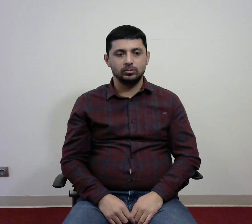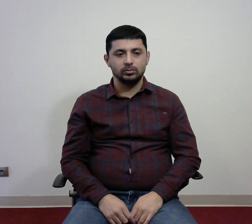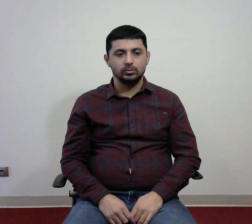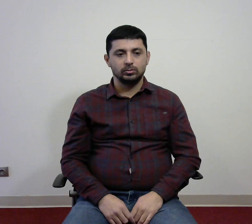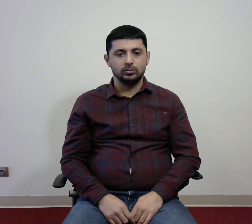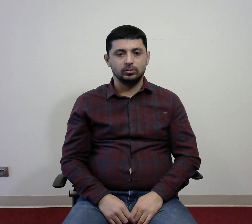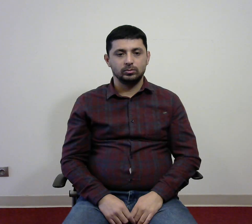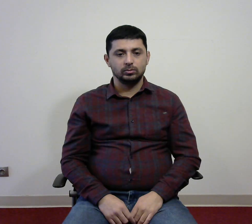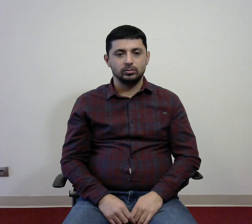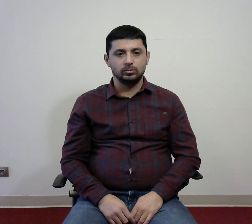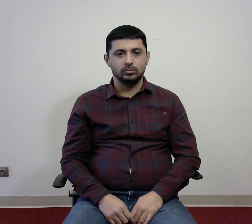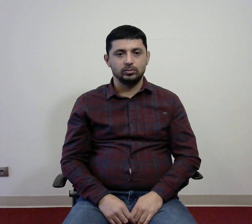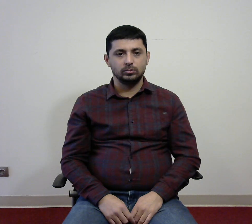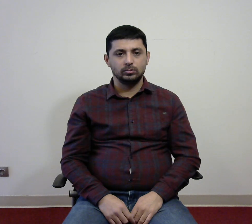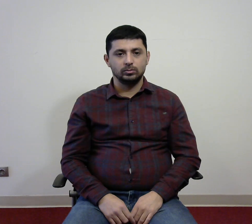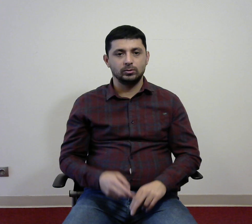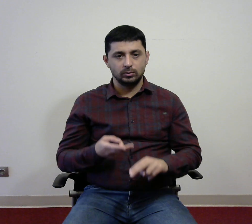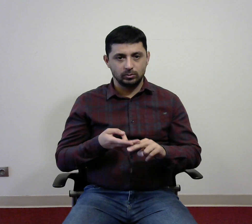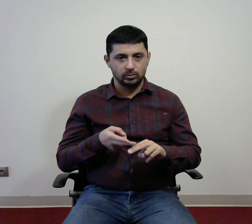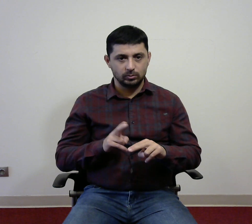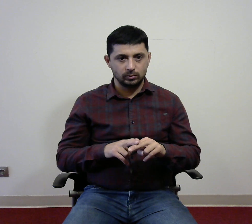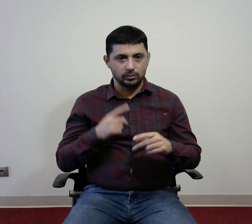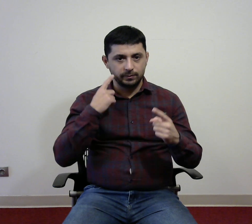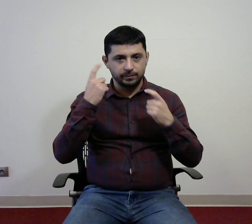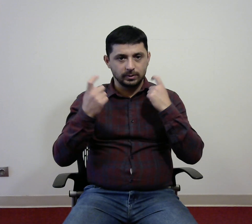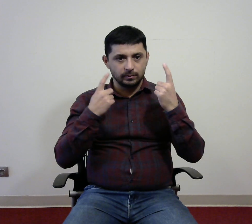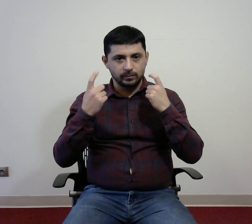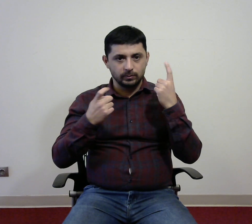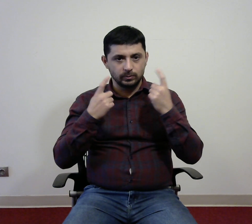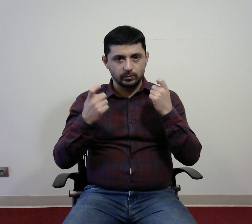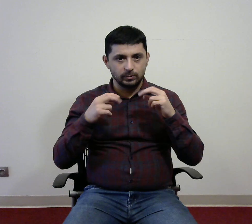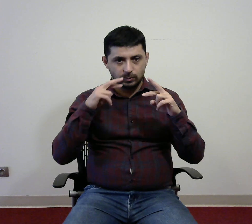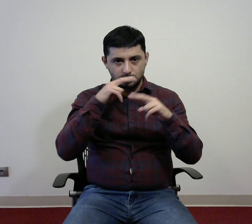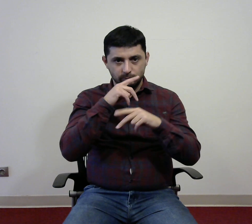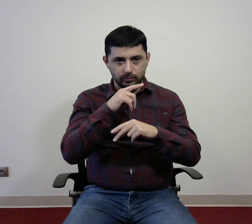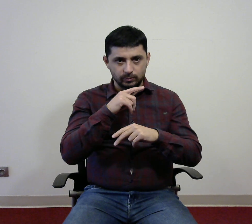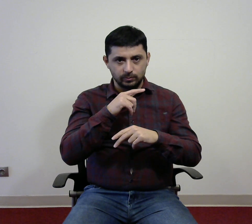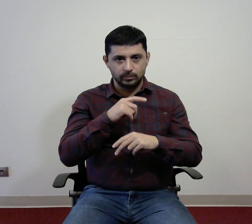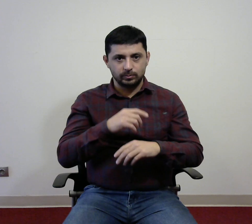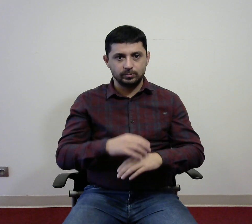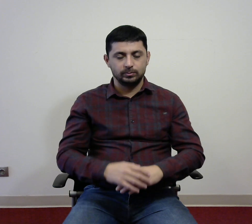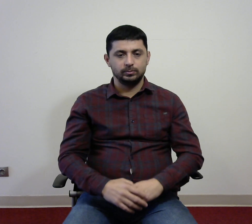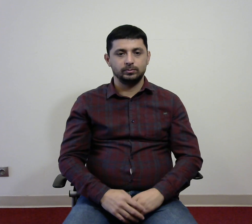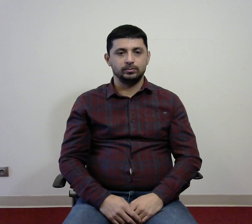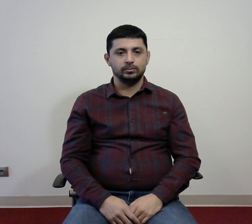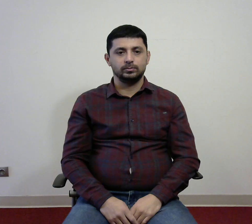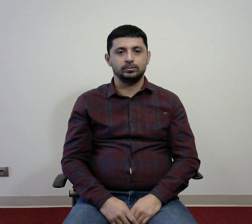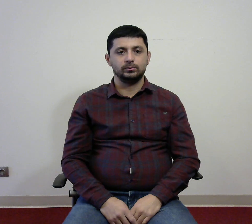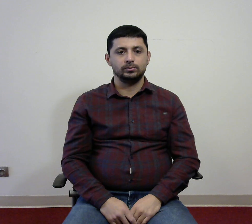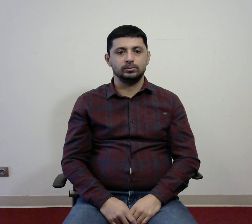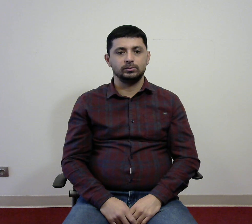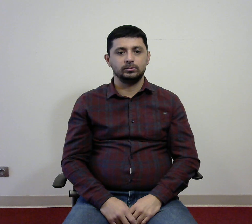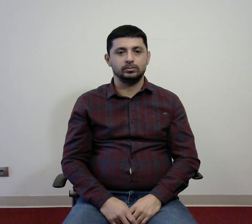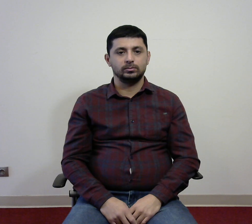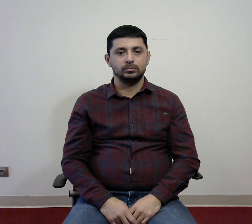Bu məlumat səhvdir